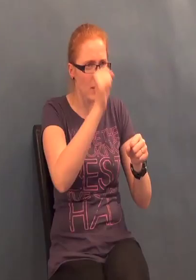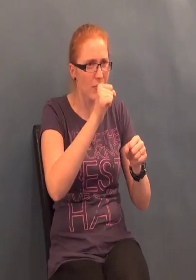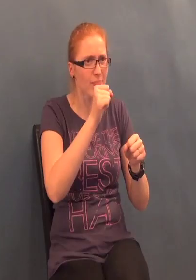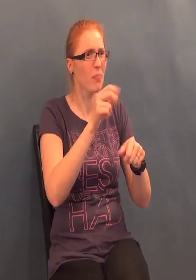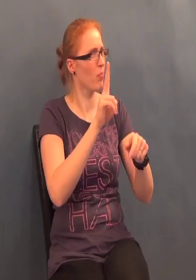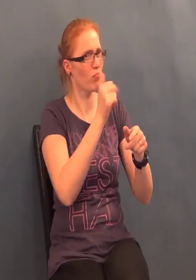Policja... nie da się...